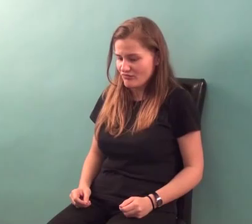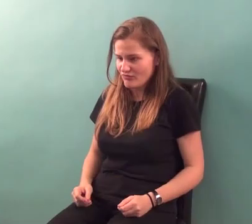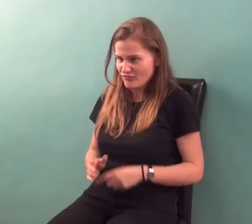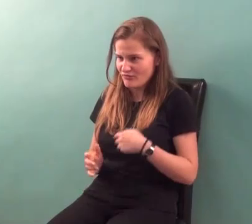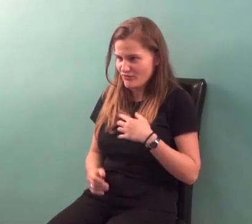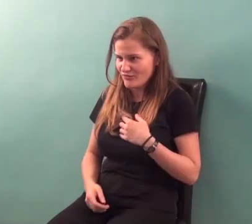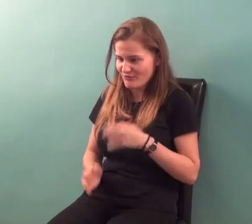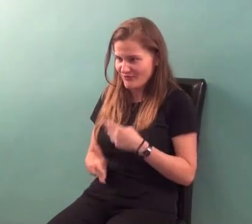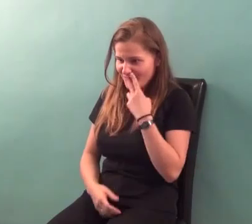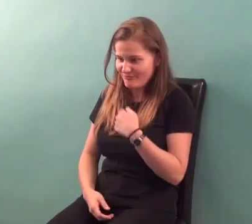Wydaje mi się, że pierwszy raz to widzę.